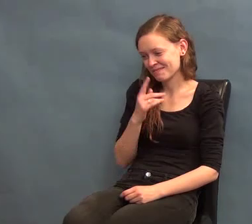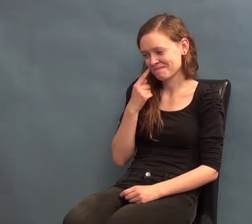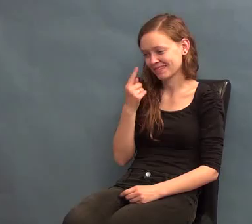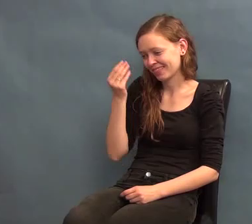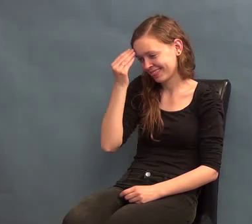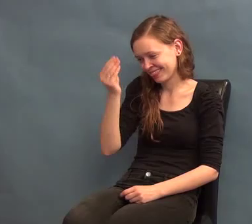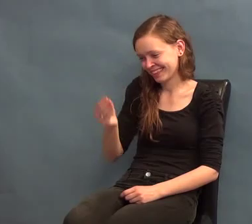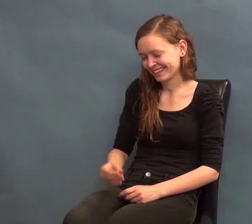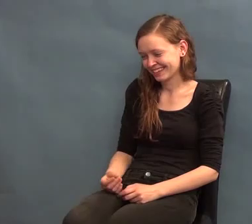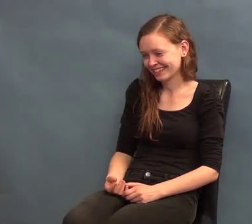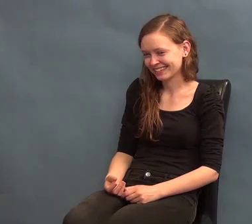To chyba żart, wymyślone to jest.